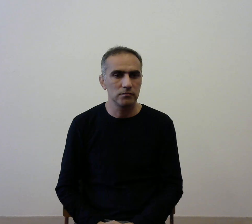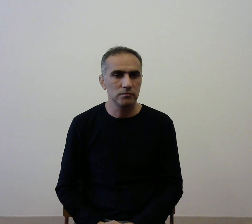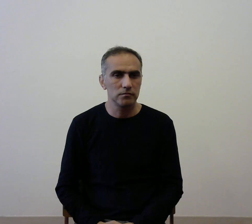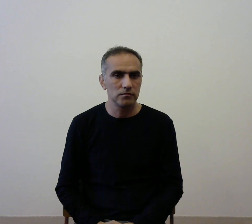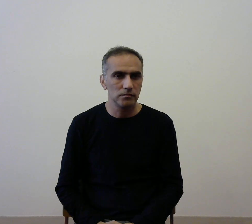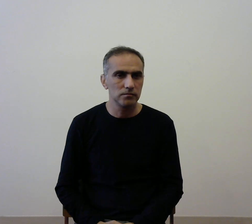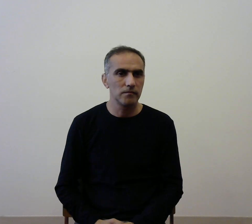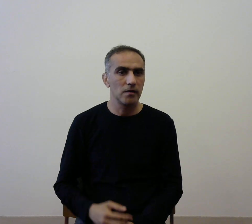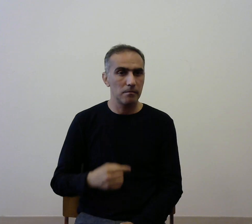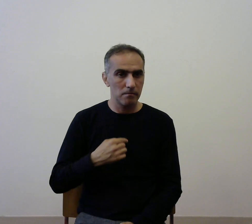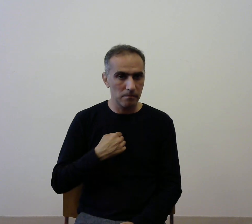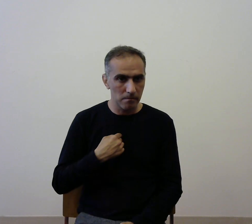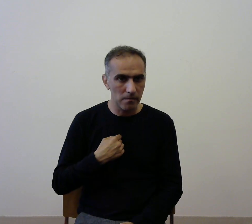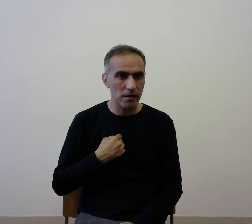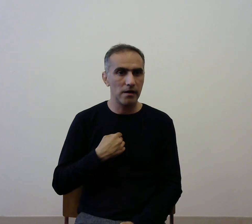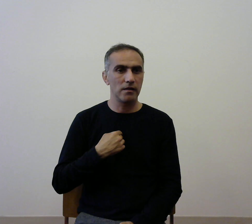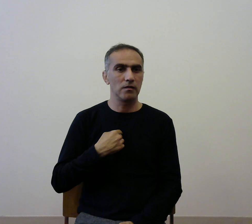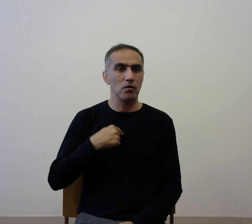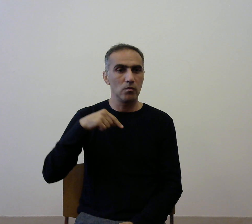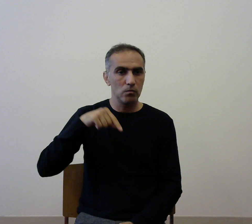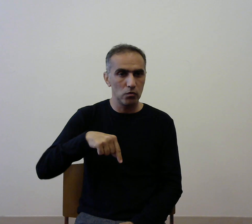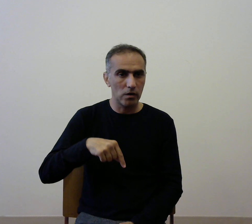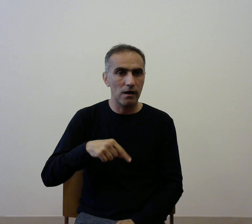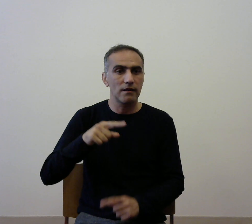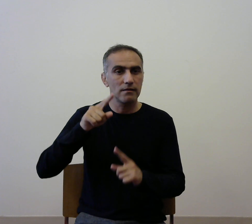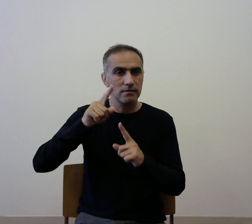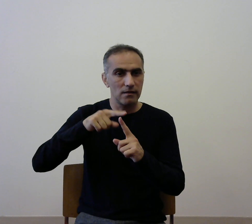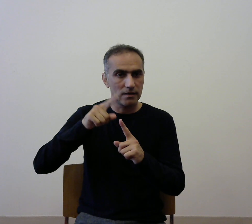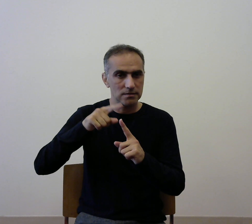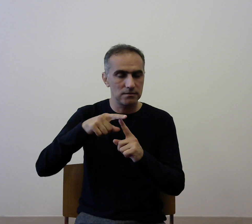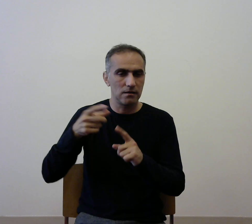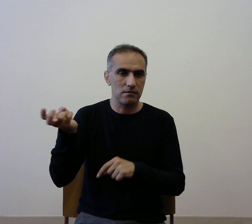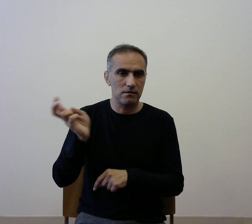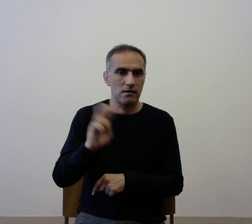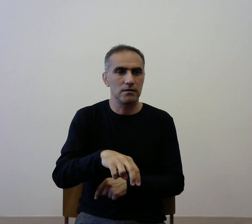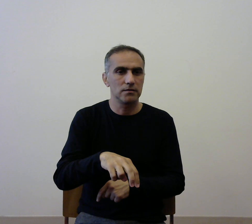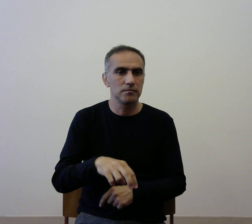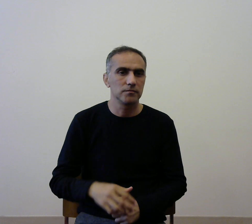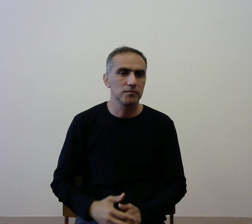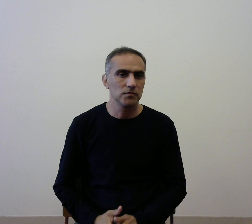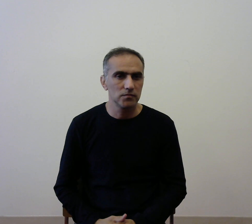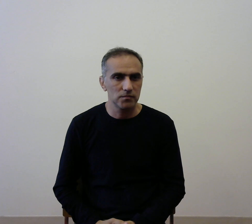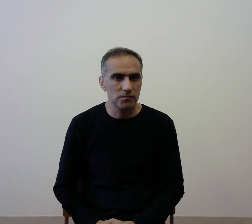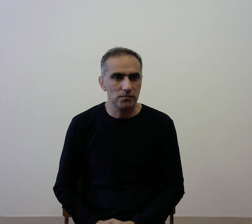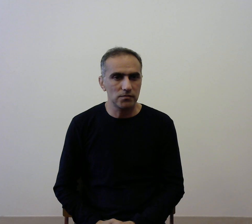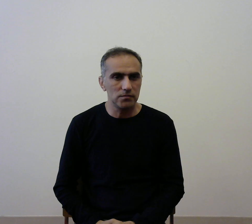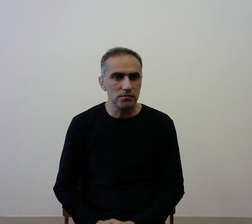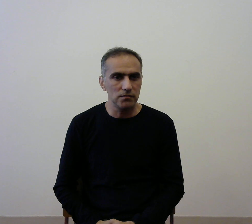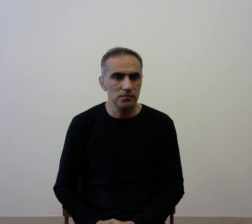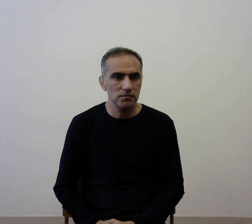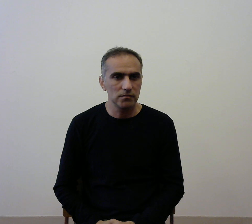Mən bura taksidə gəldim